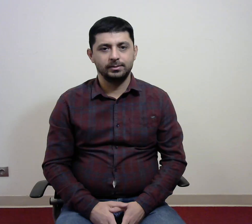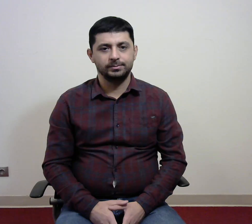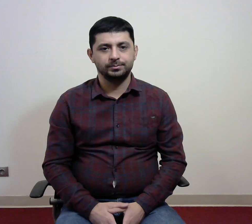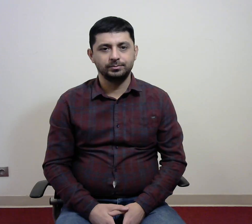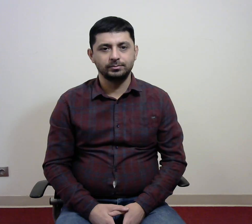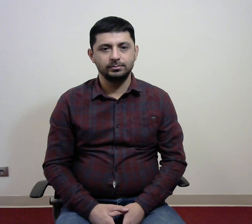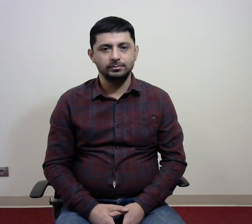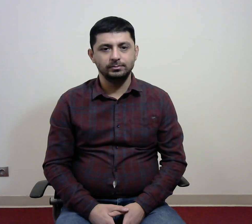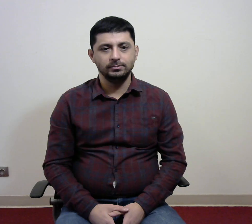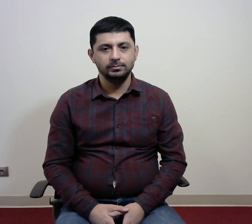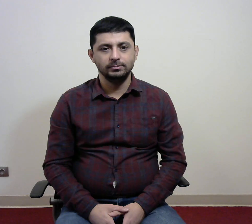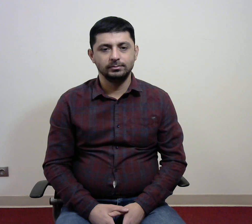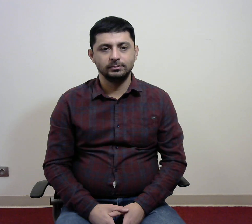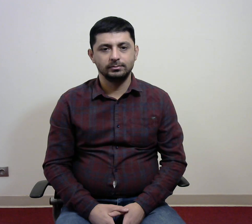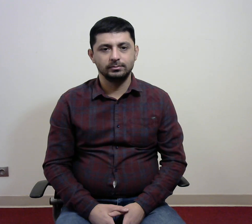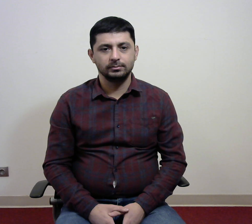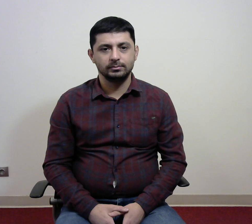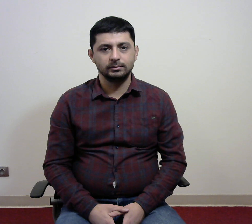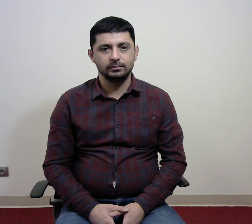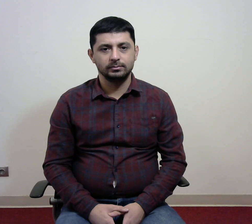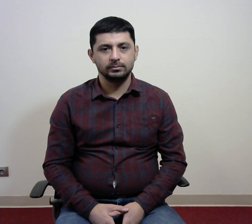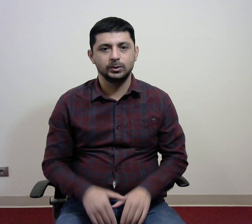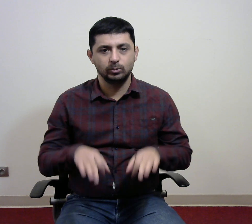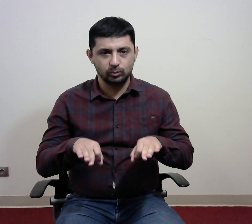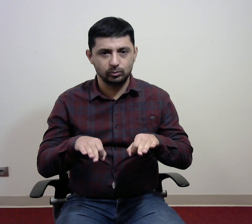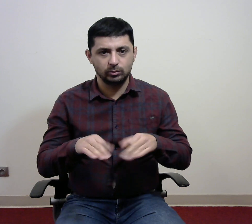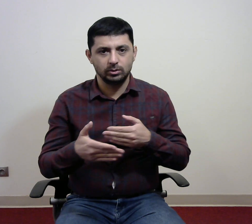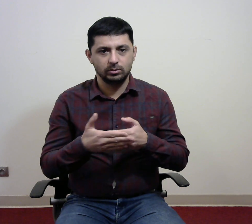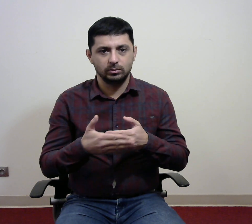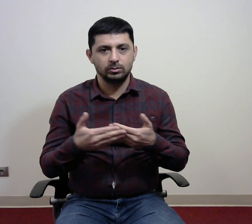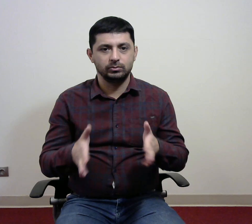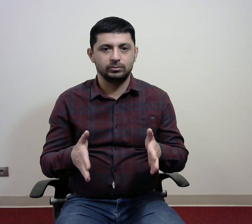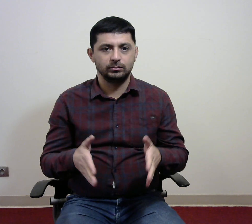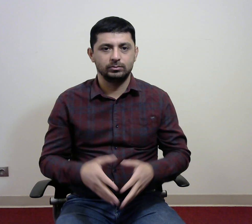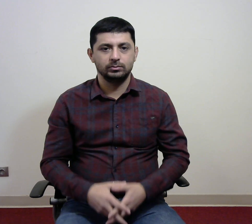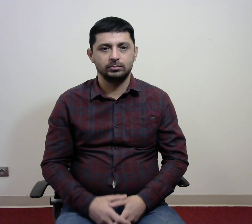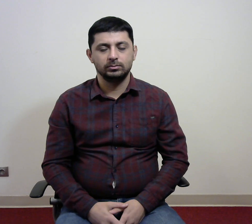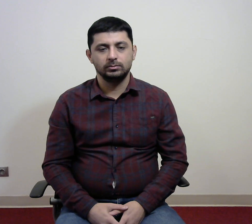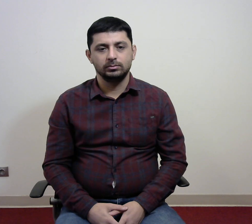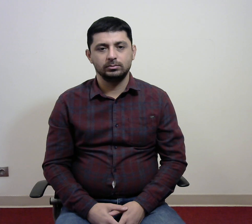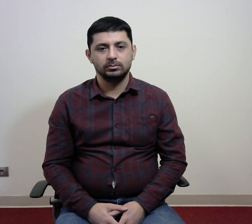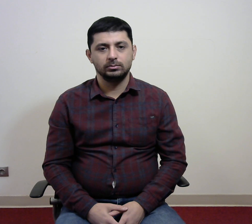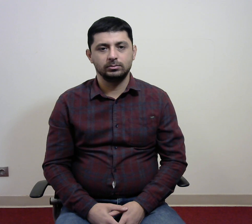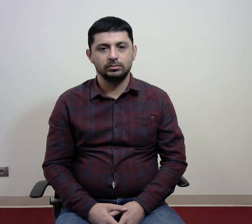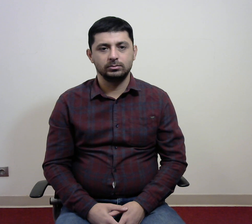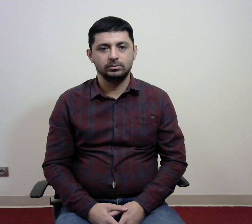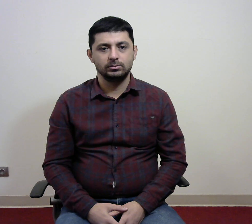Maşının qapısı açıqdır